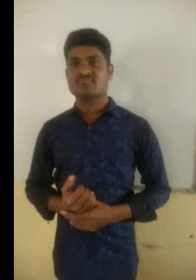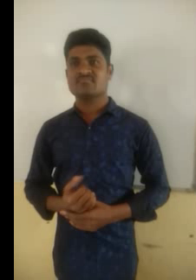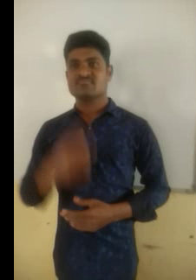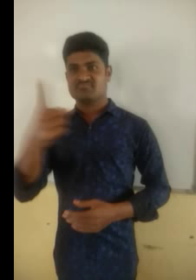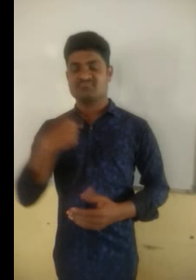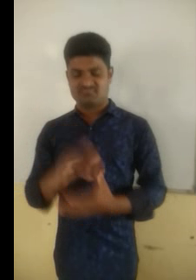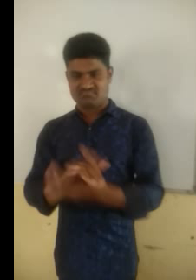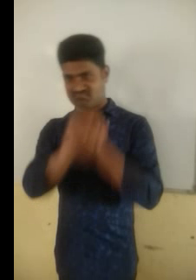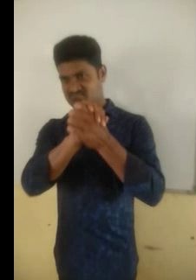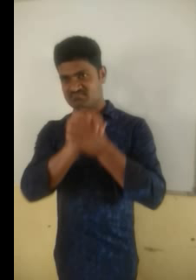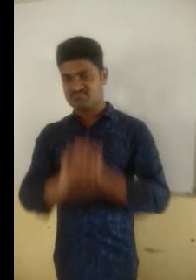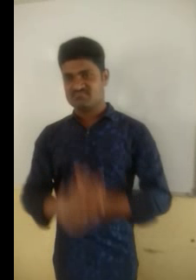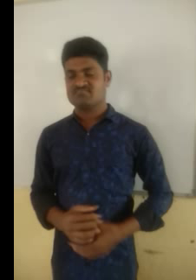he she is my friend